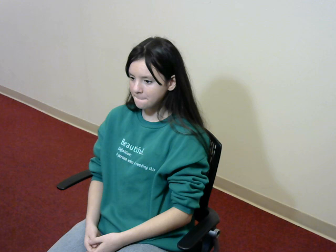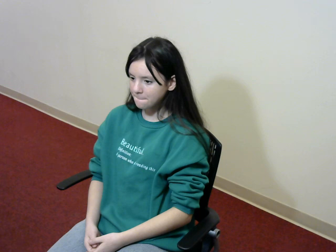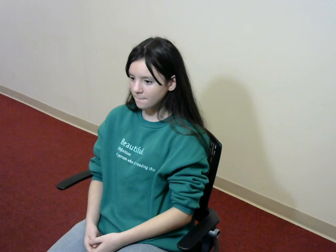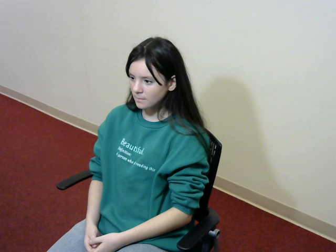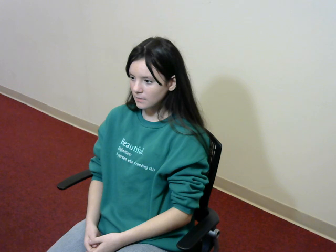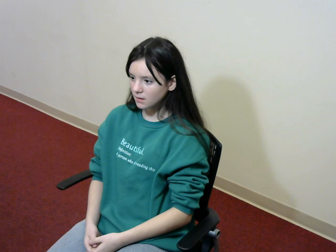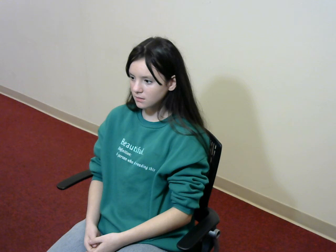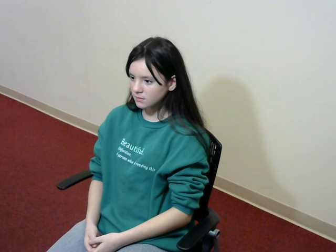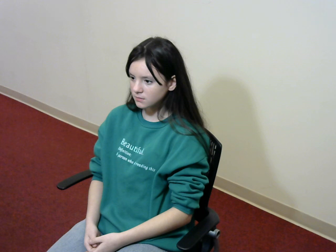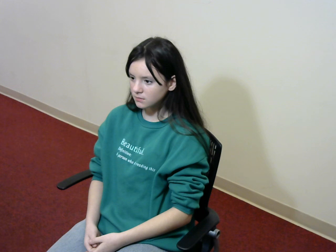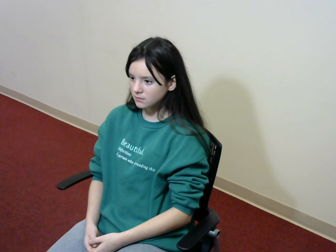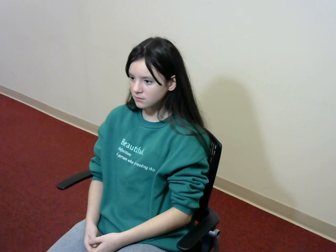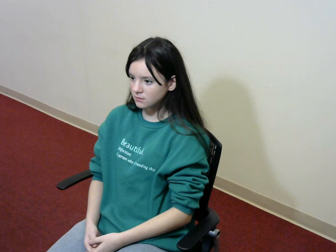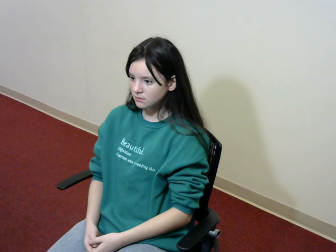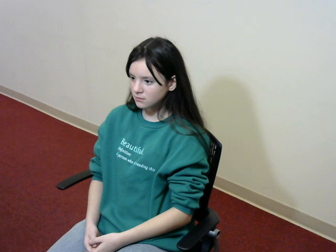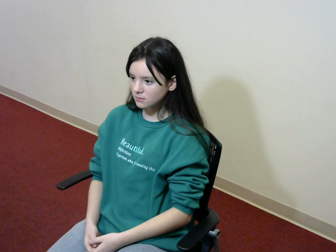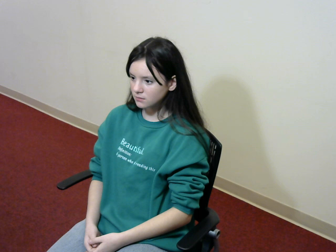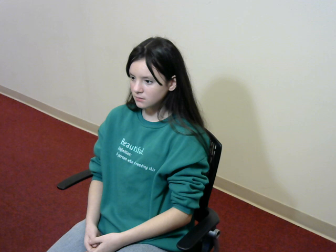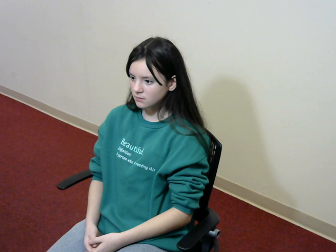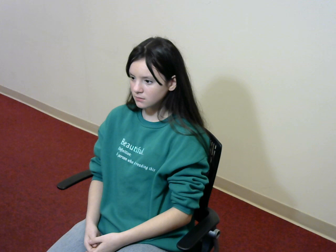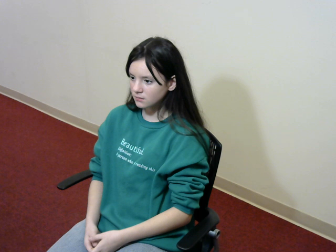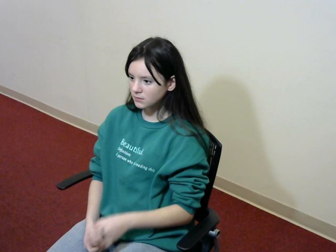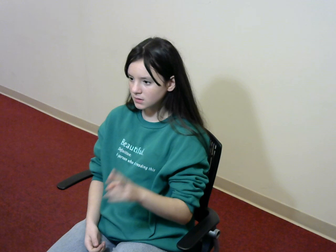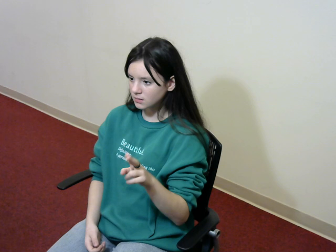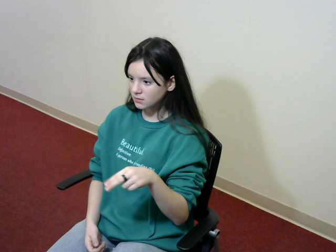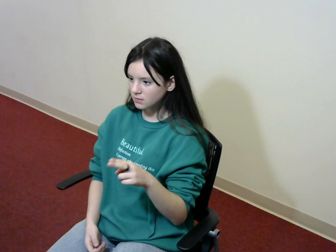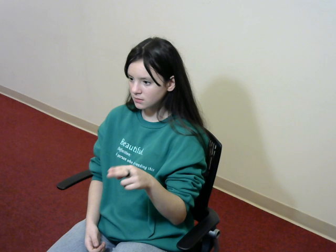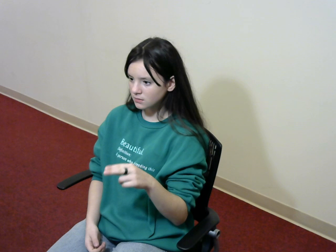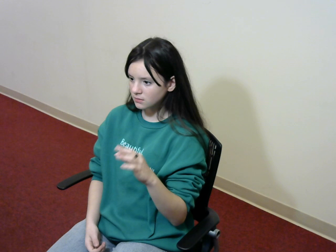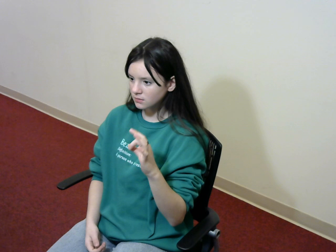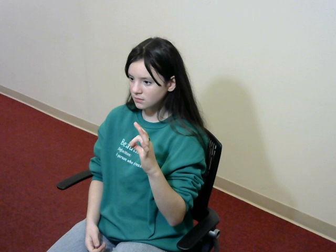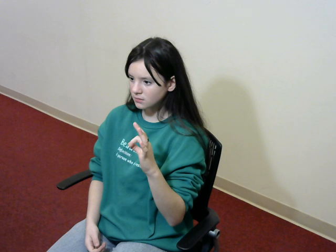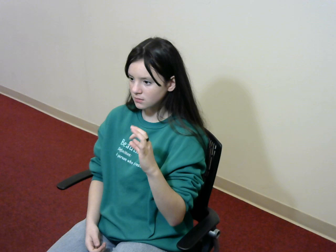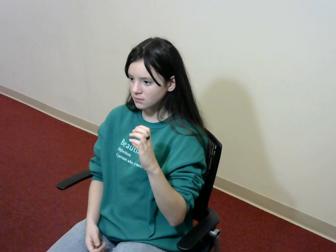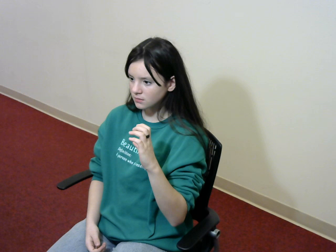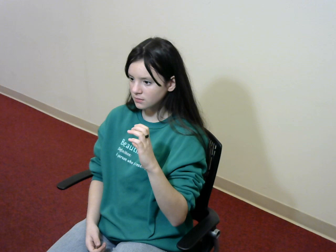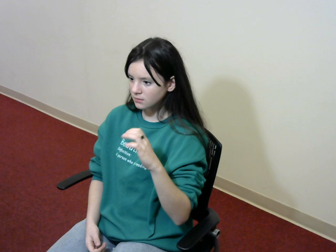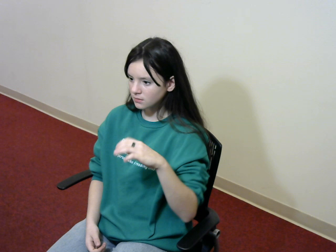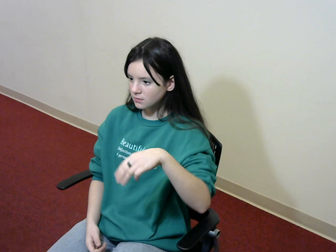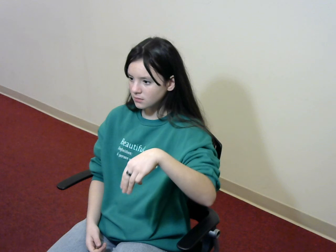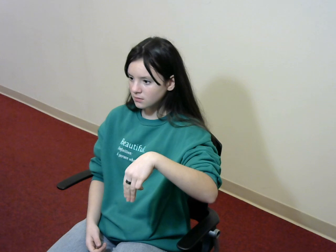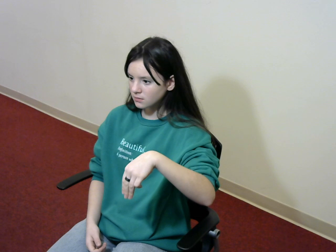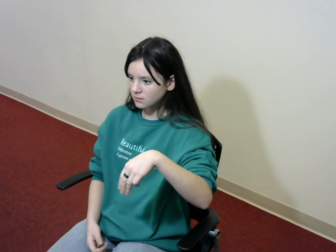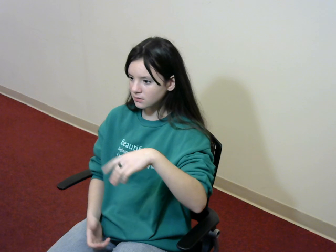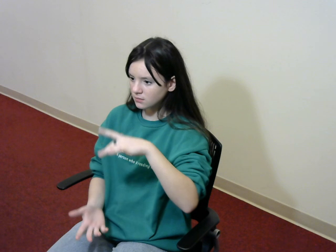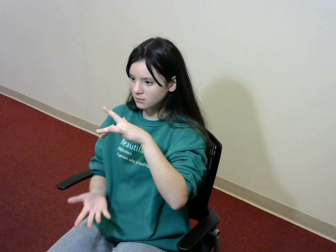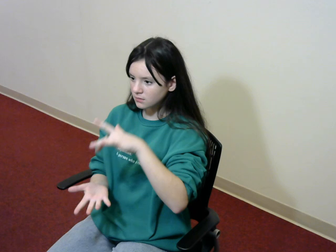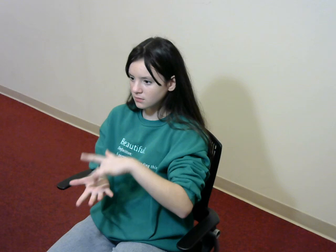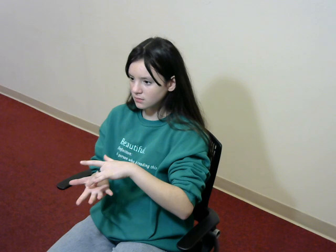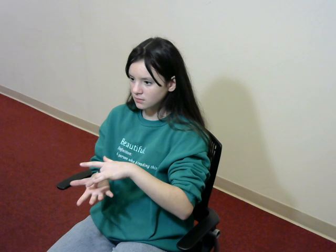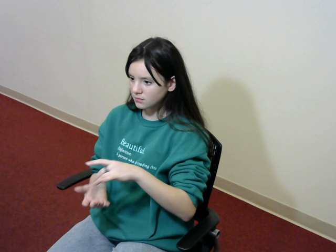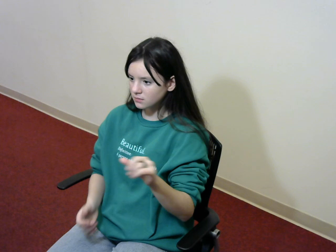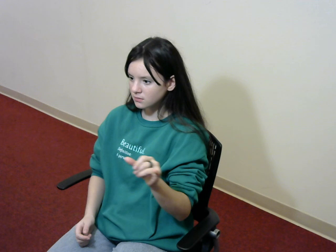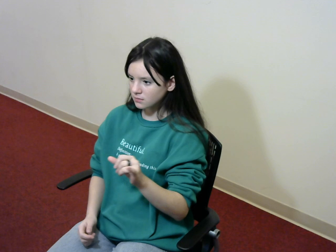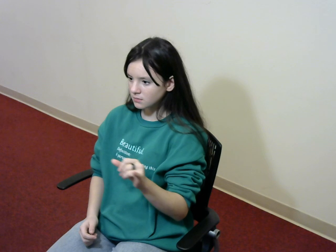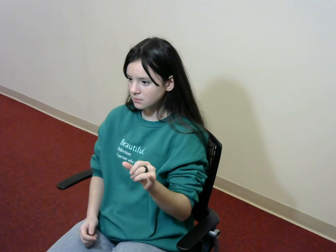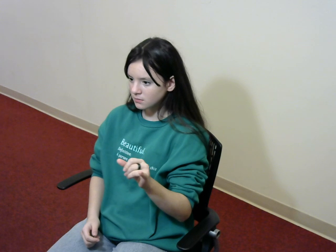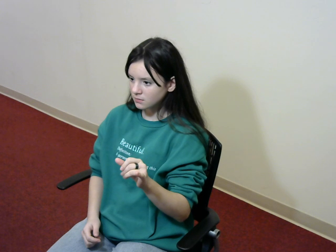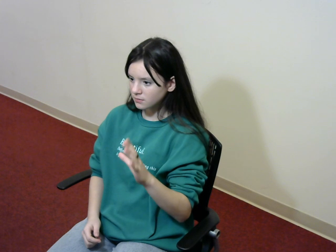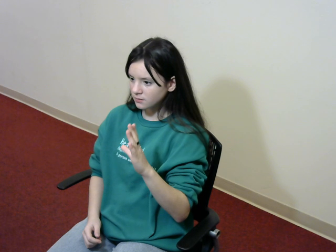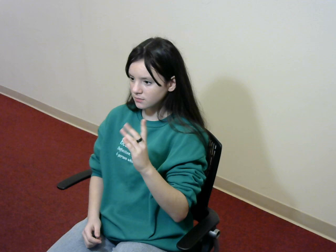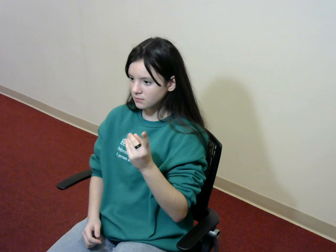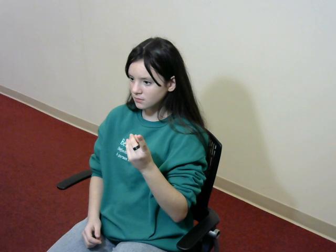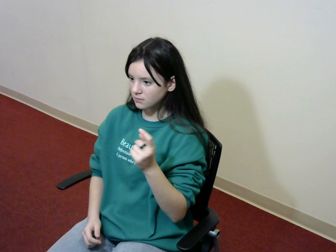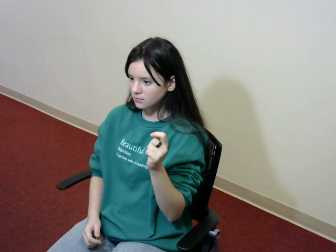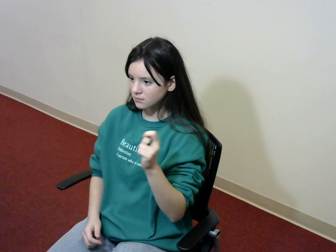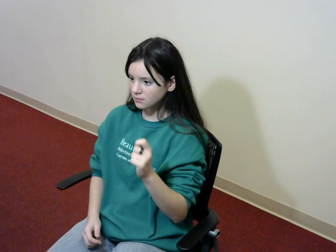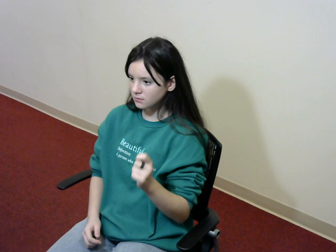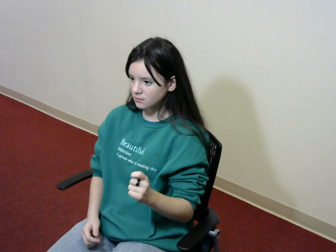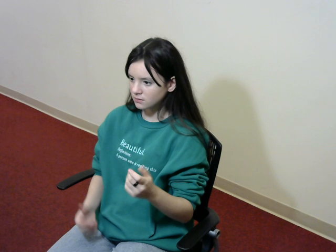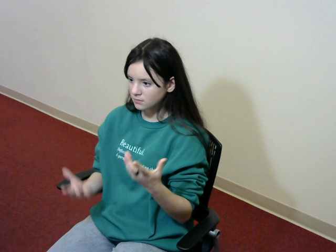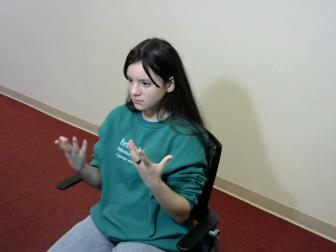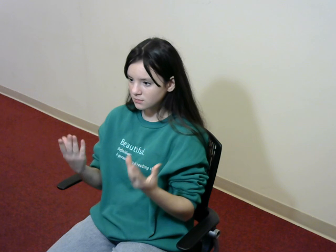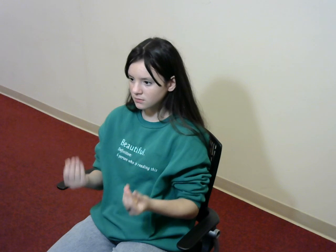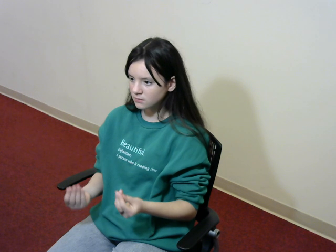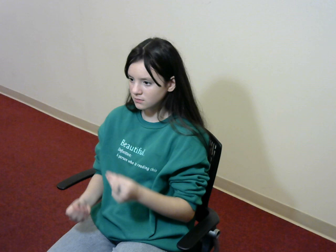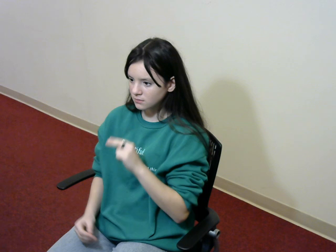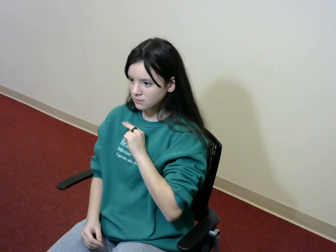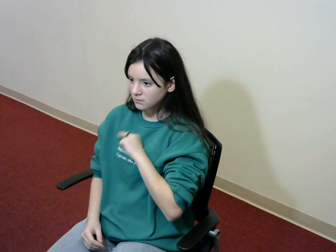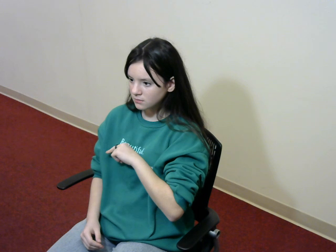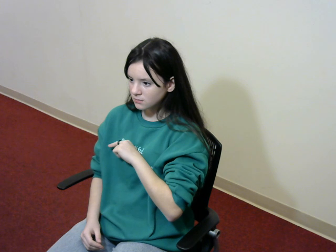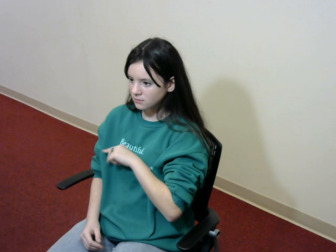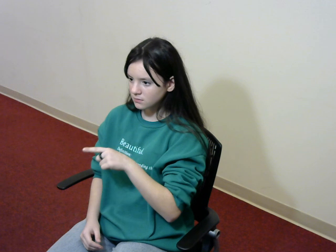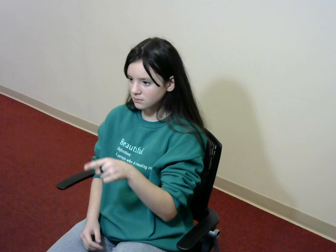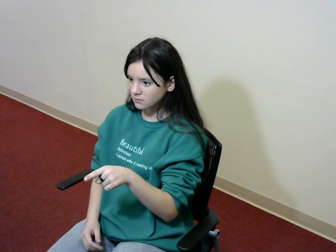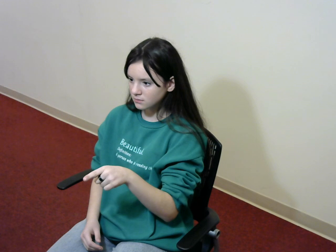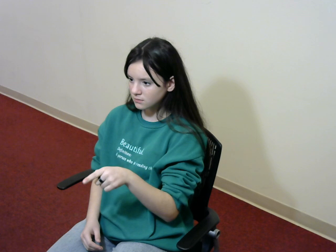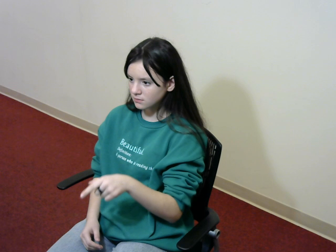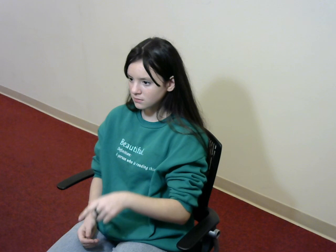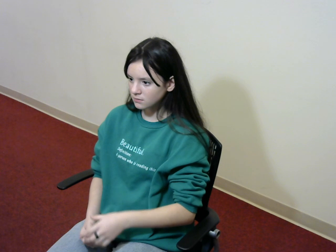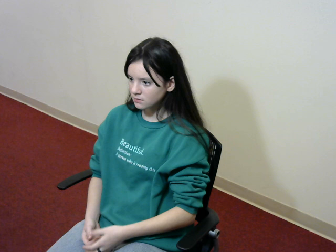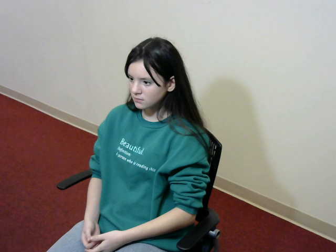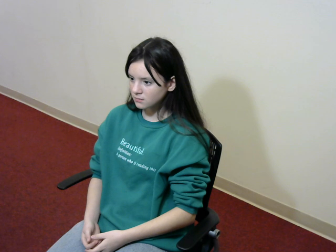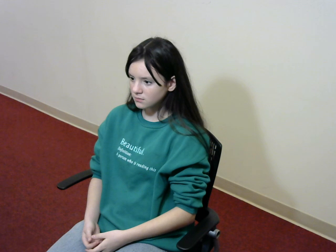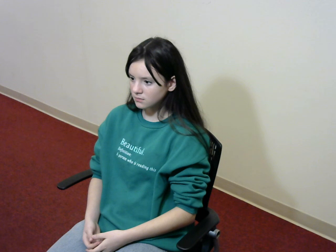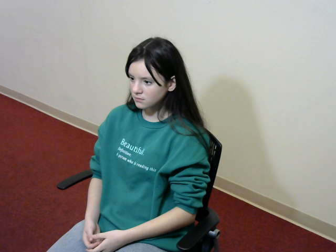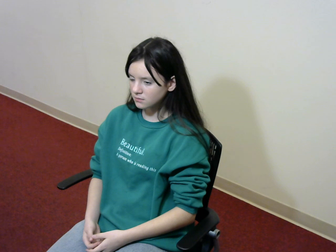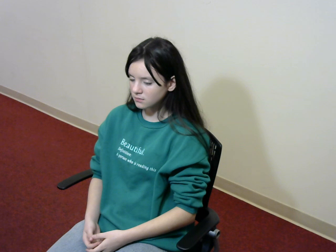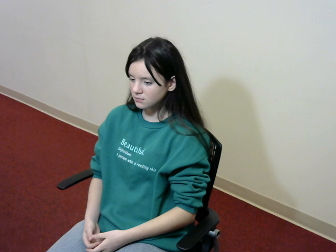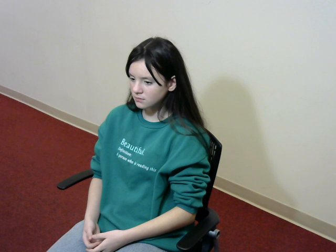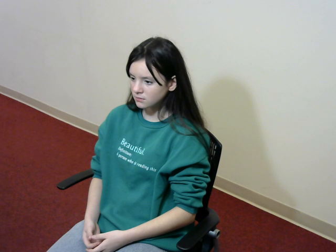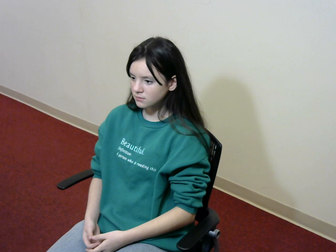DOST mərkəzləri şənbə və bazar günü işləyirmi?